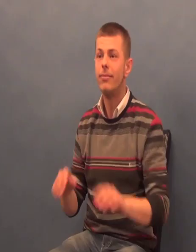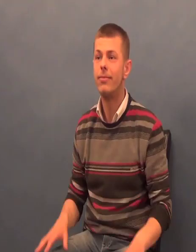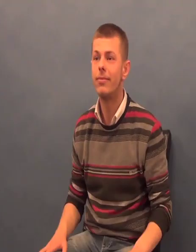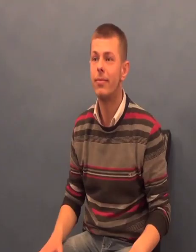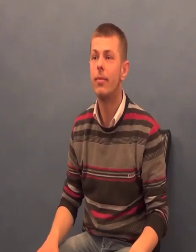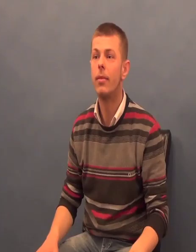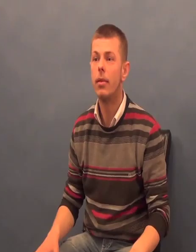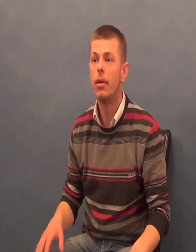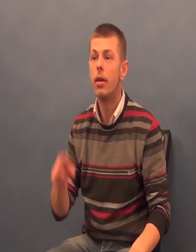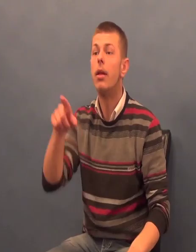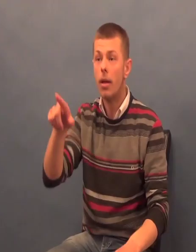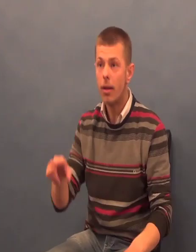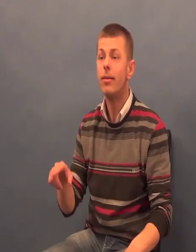Tak, tak.